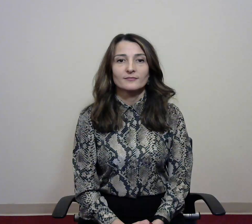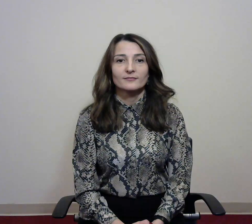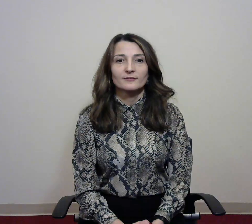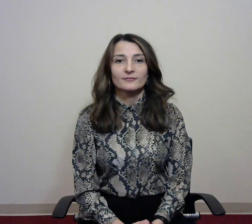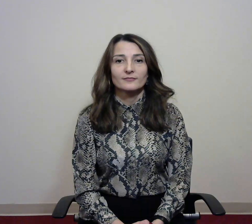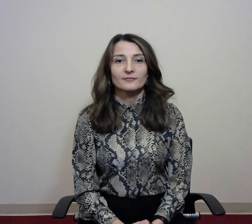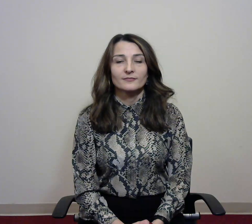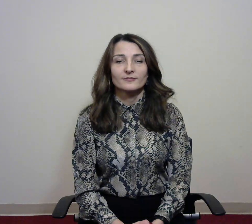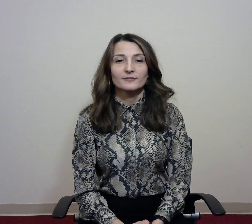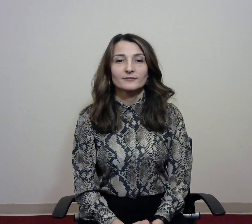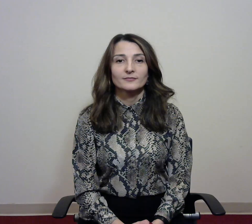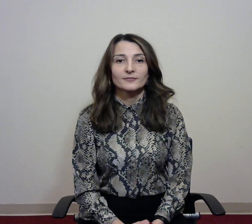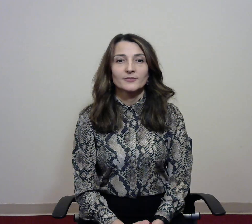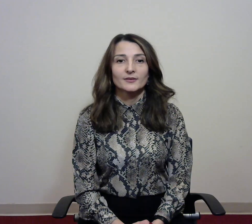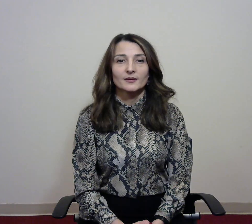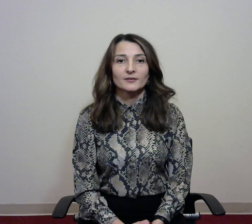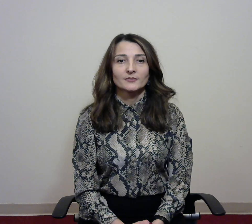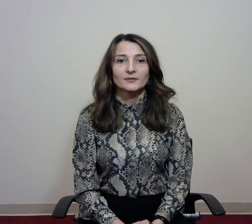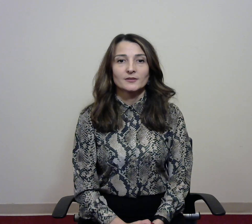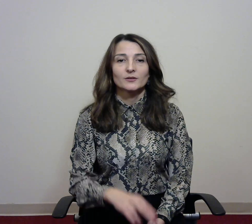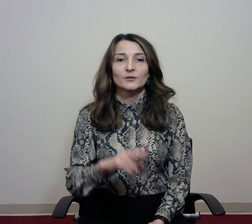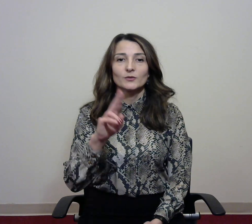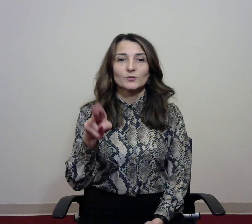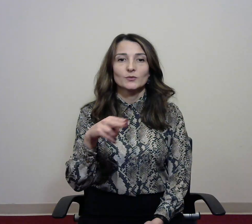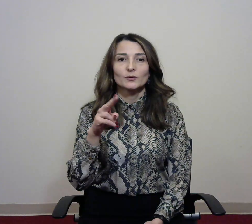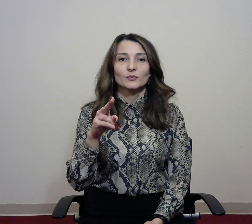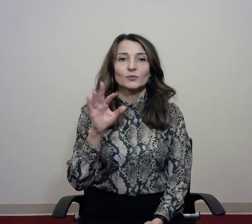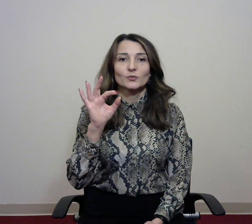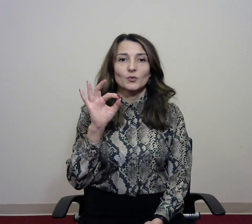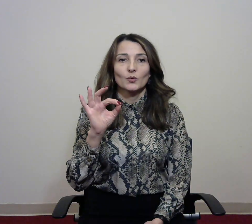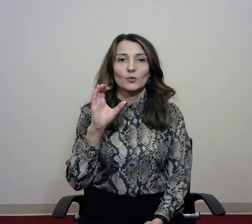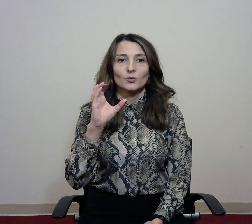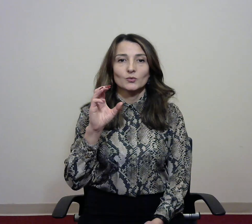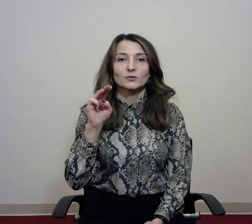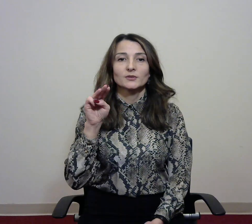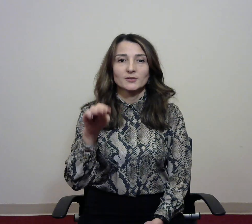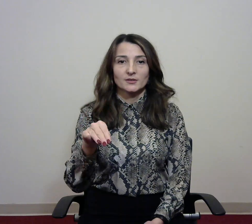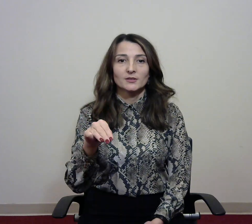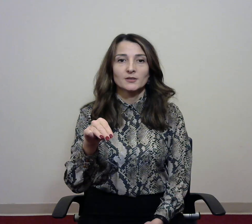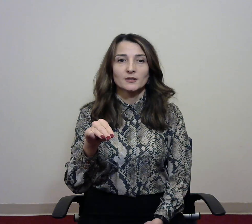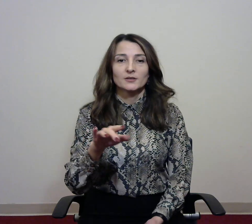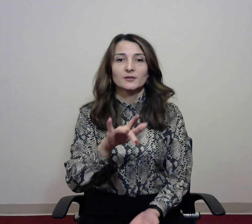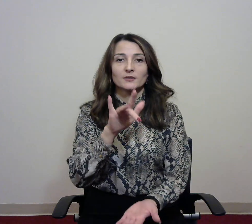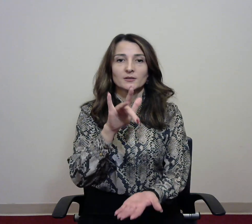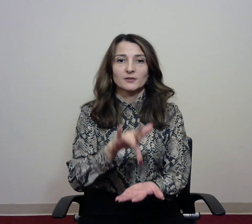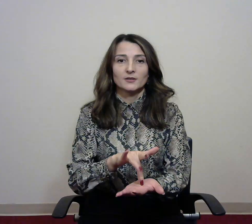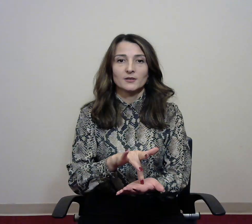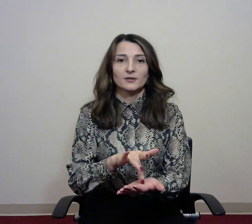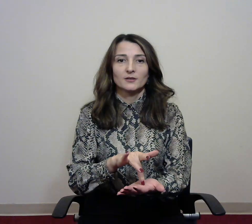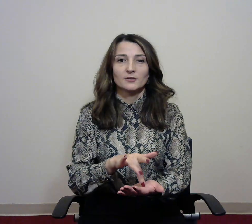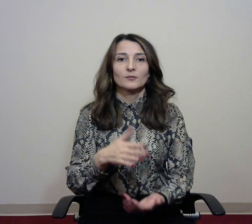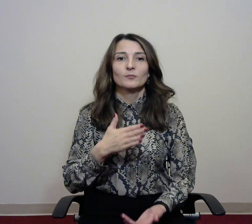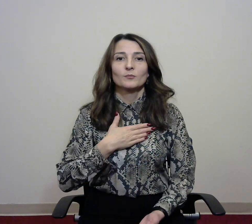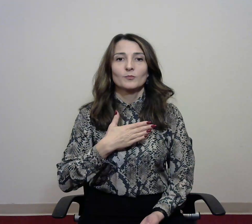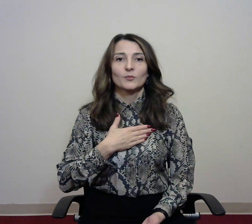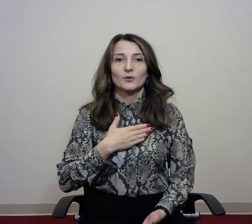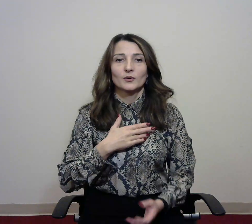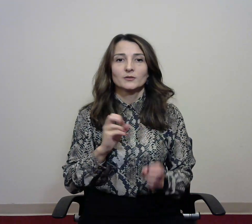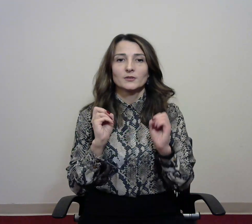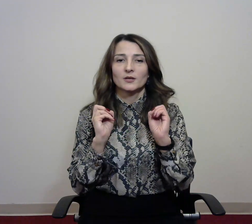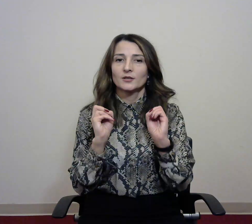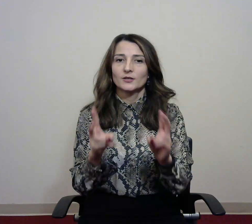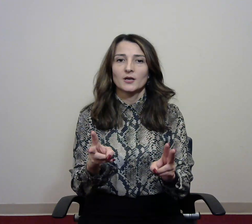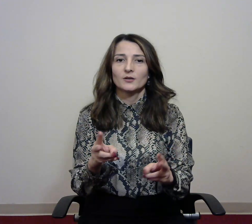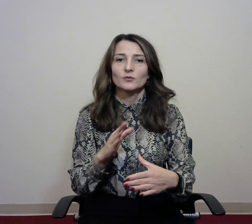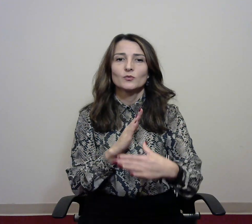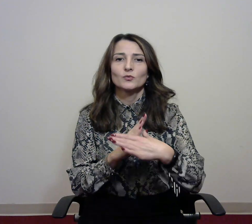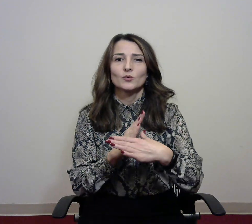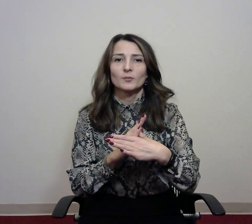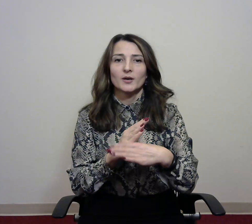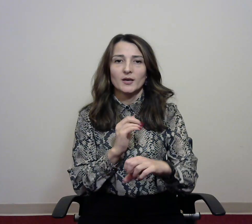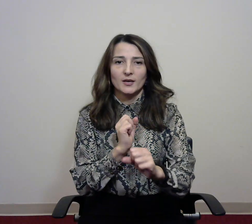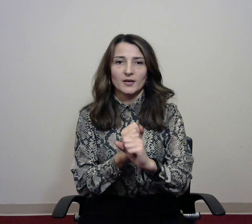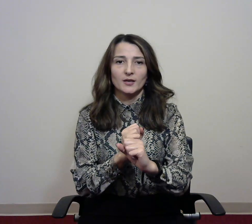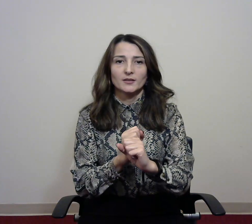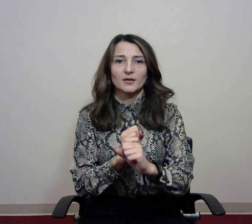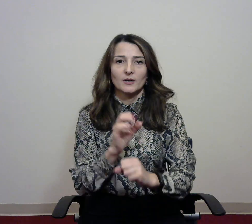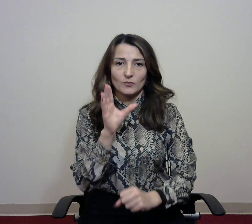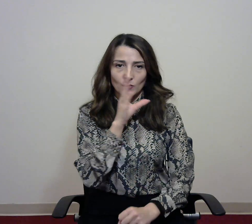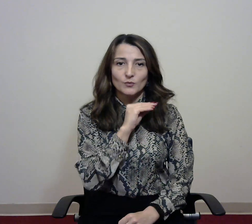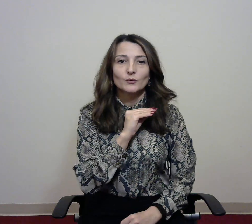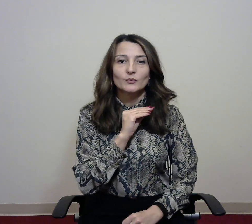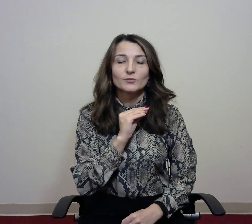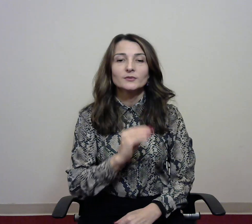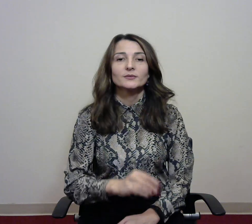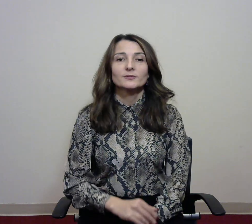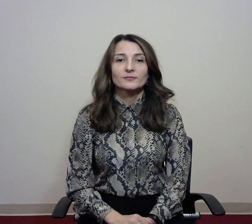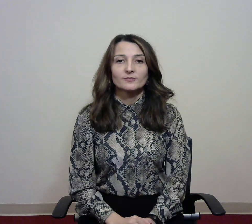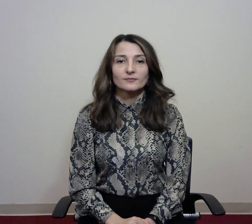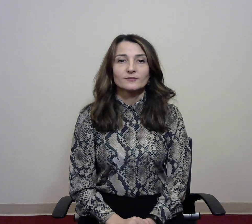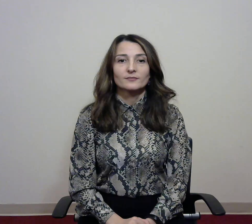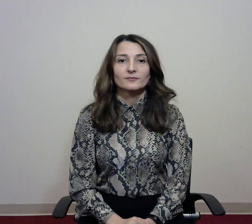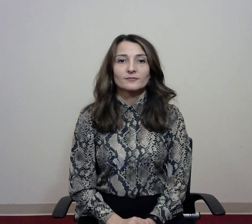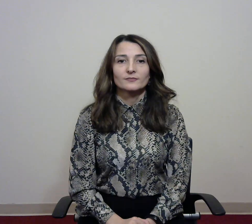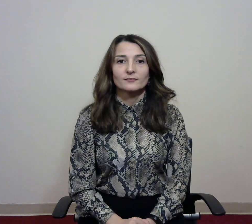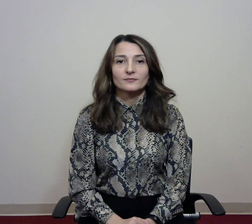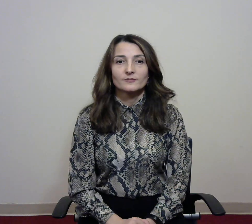DOST Mərkəzləri mənə necə kömək edə bilər?